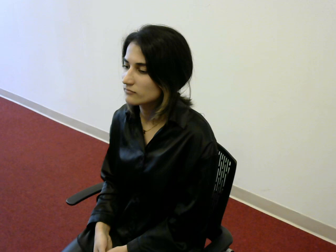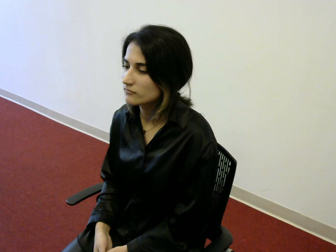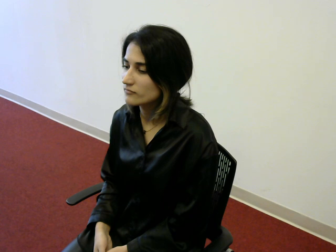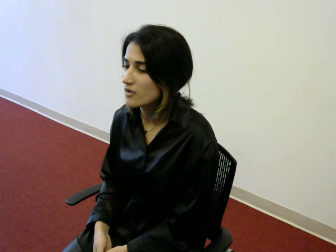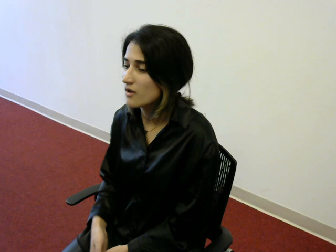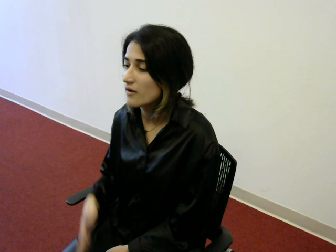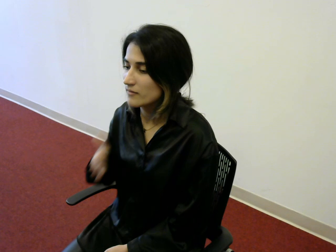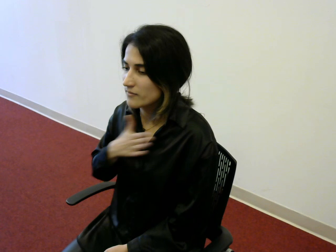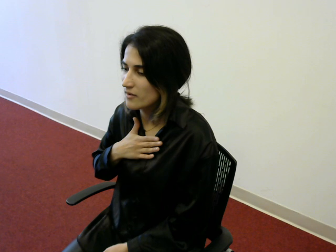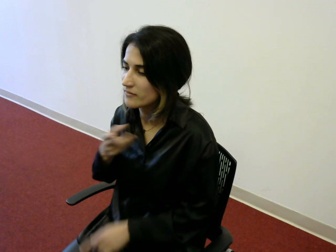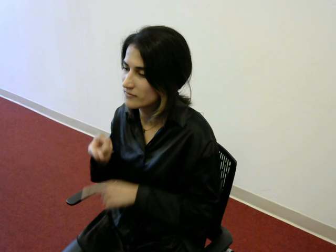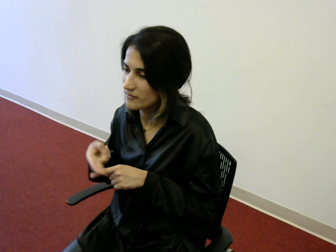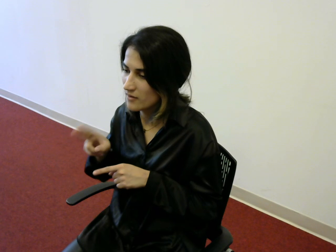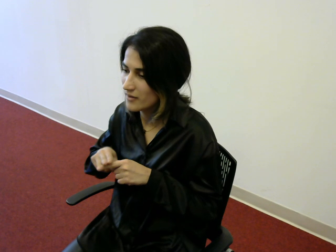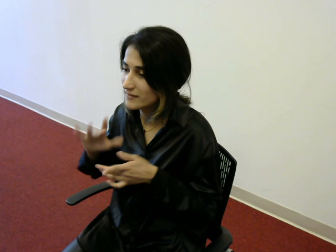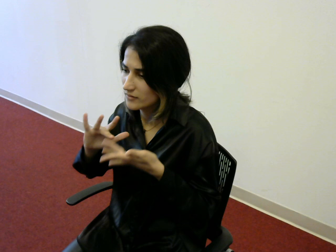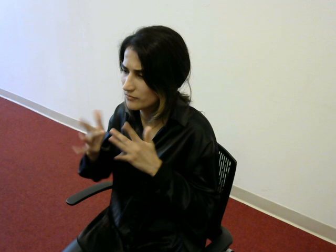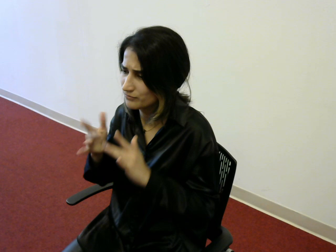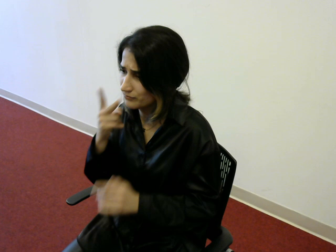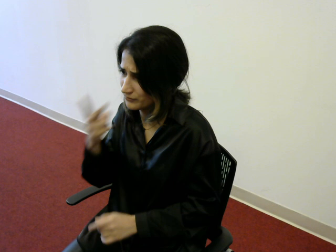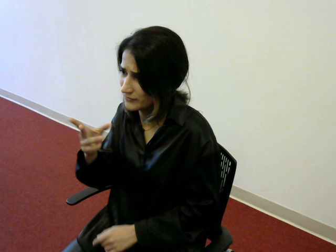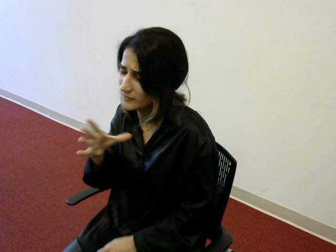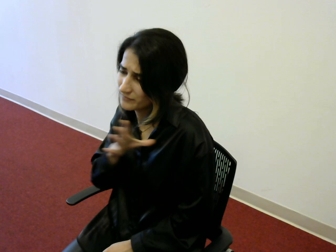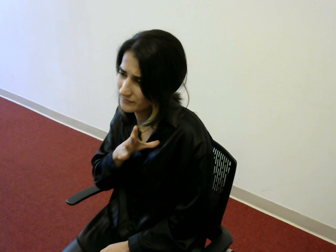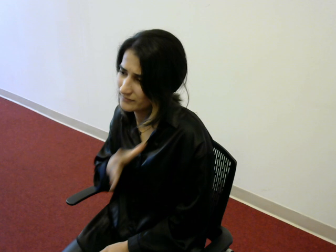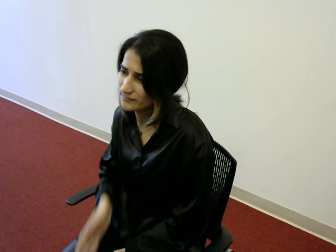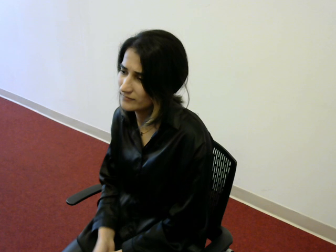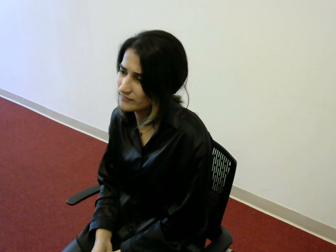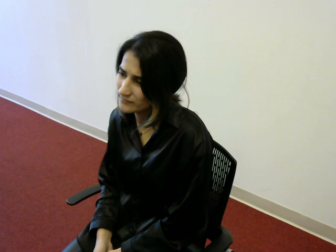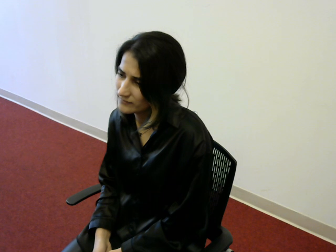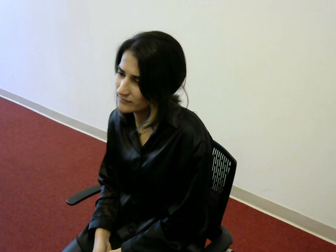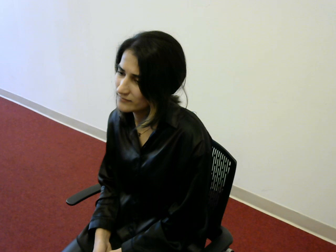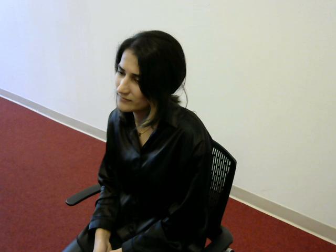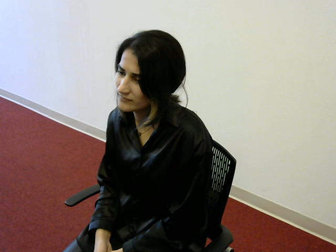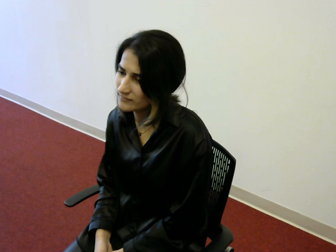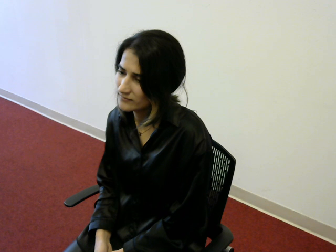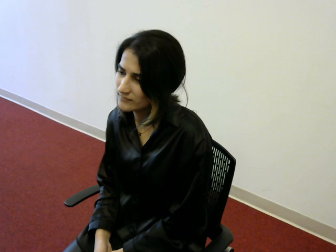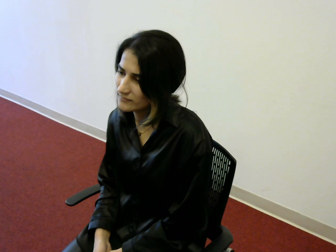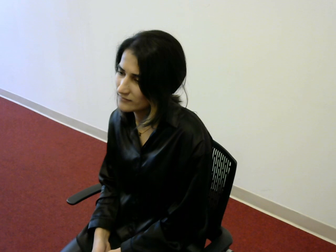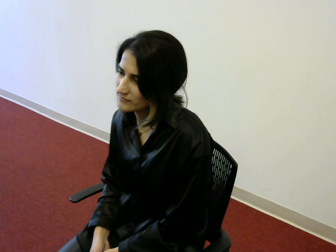Mən bunu internetdə görmüşəm